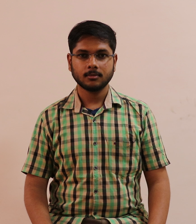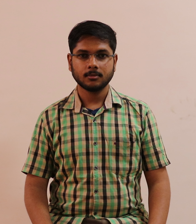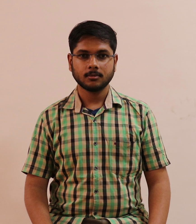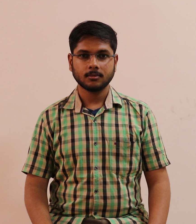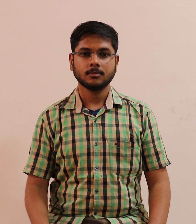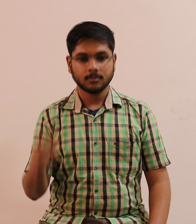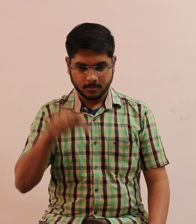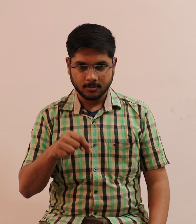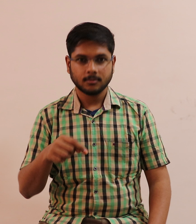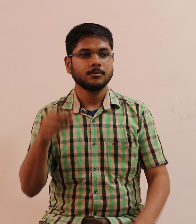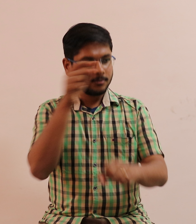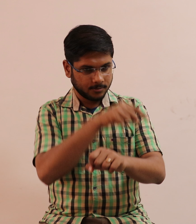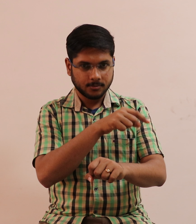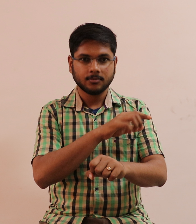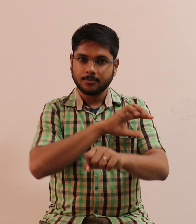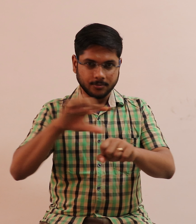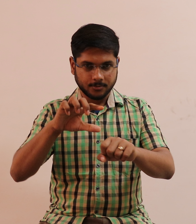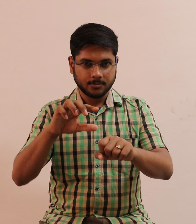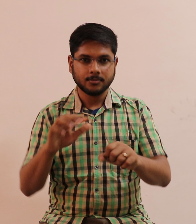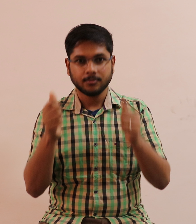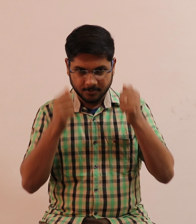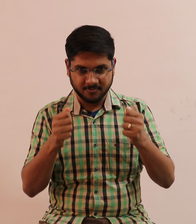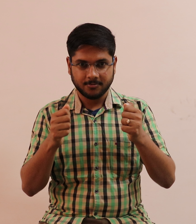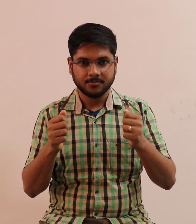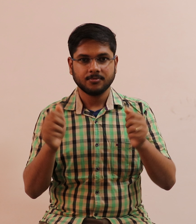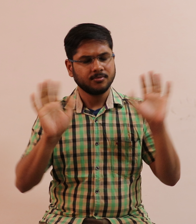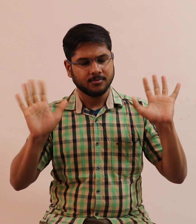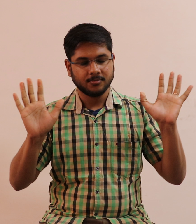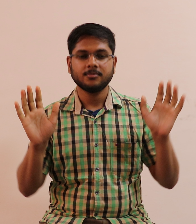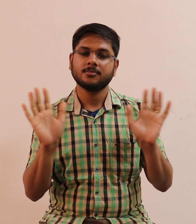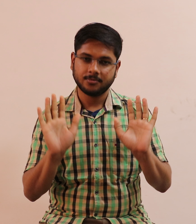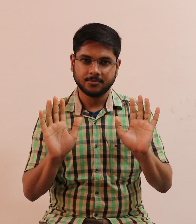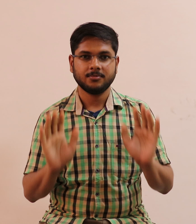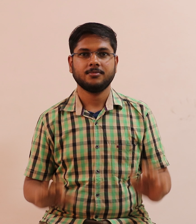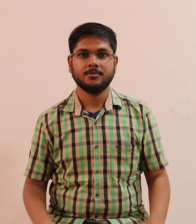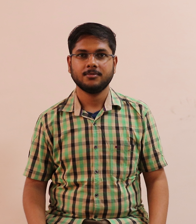now onwards he will never hurt you